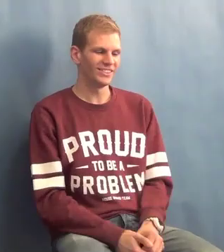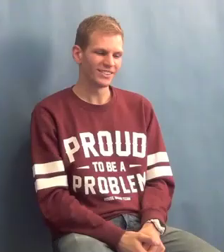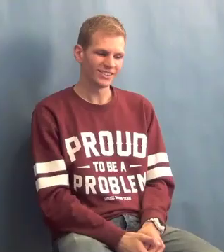Tak.